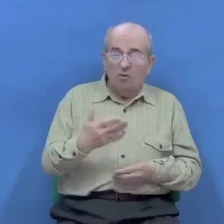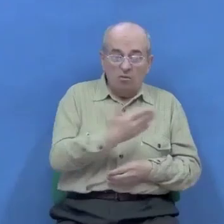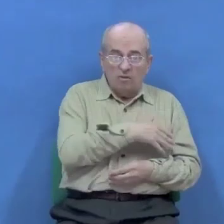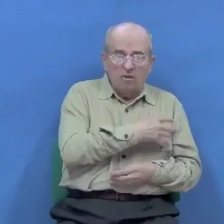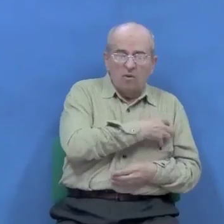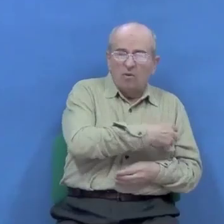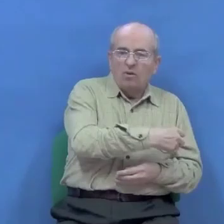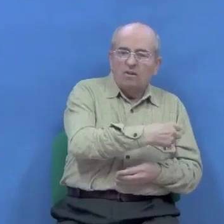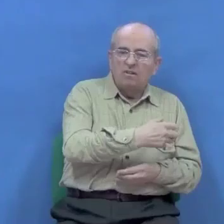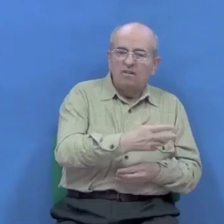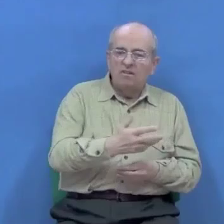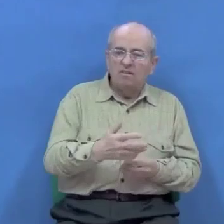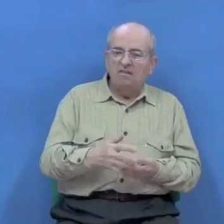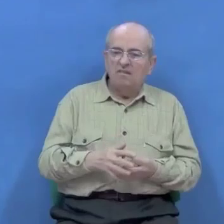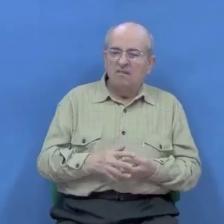Albo stracić rękę.